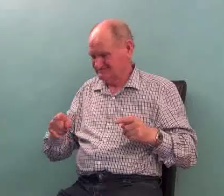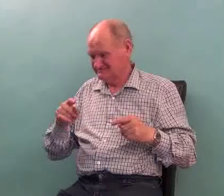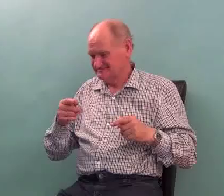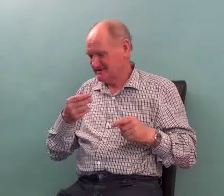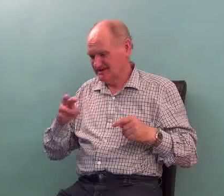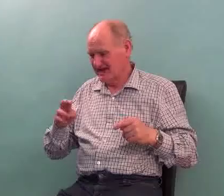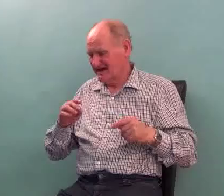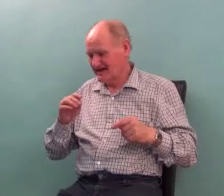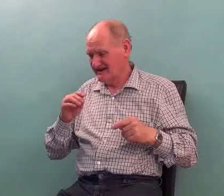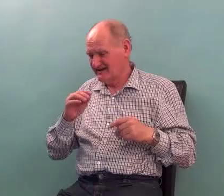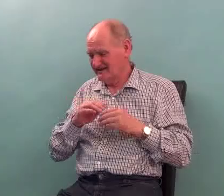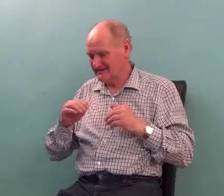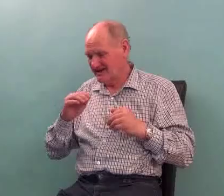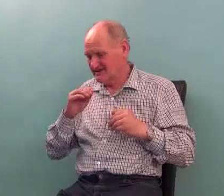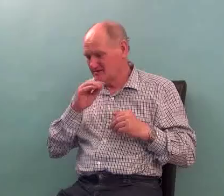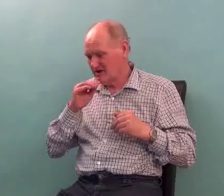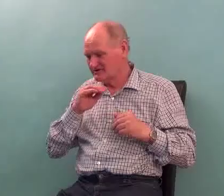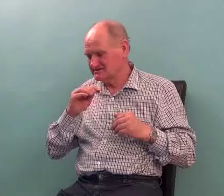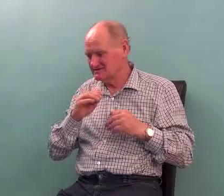Nie nad morze.